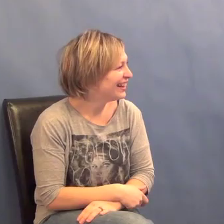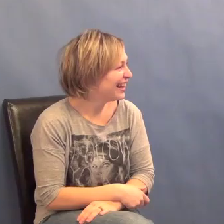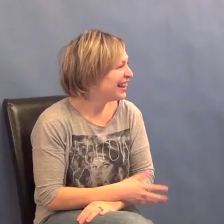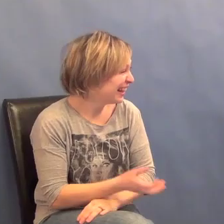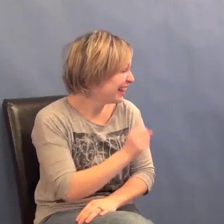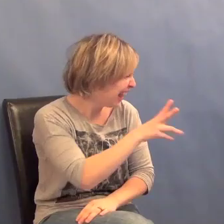Tak, tak.